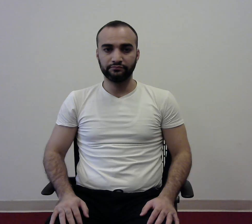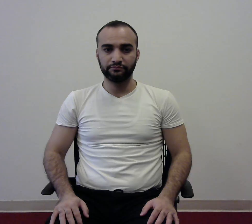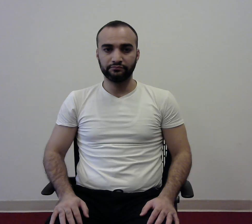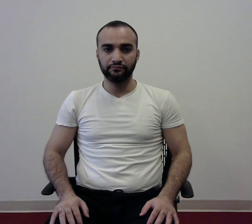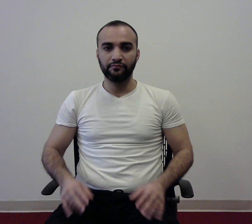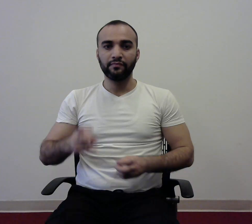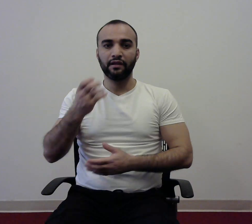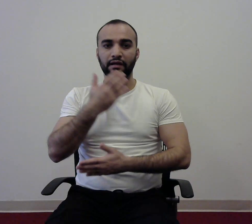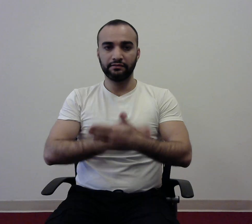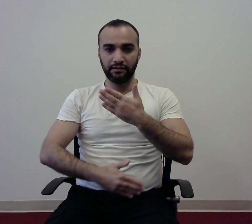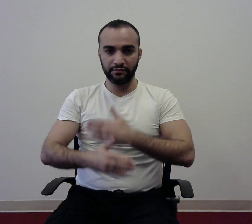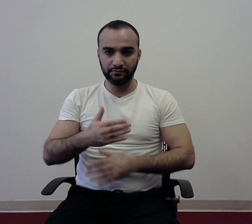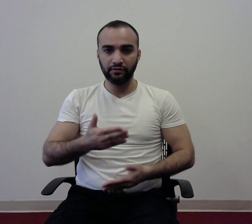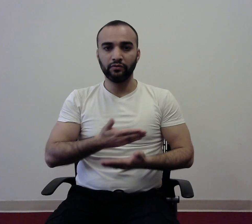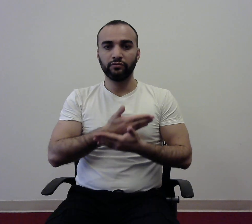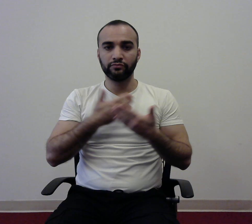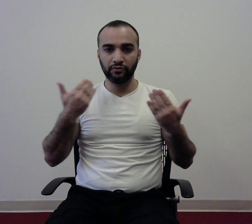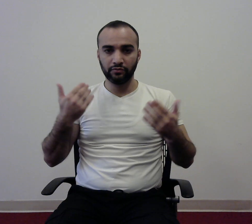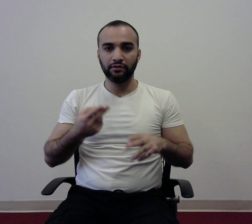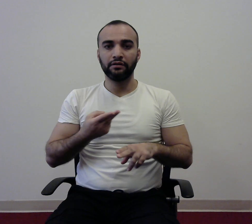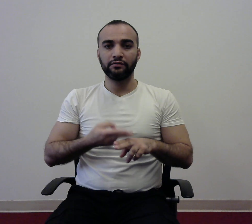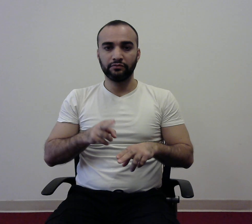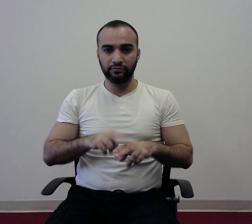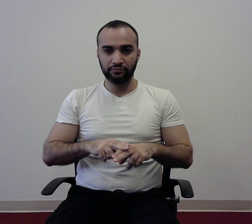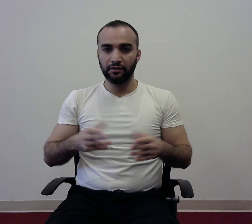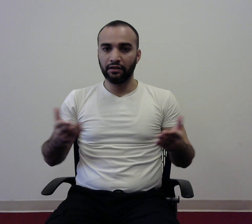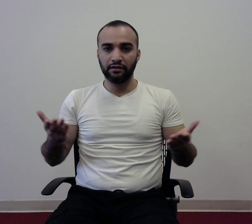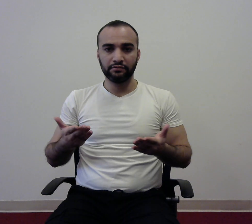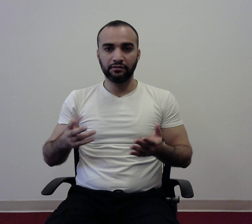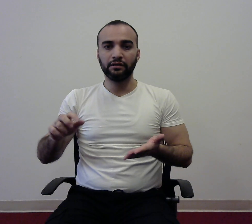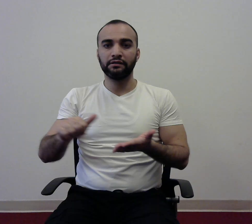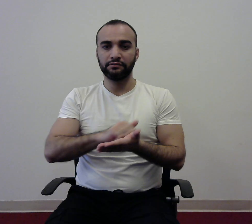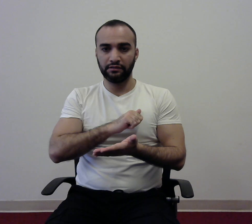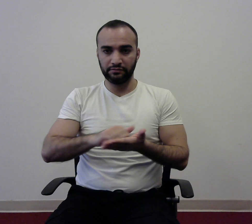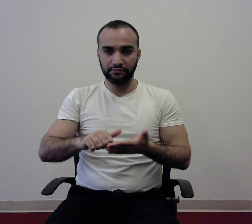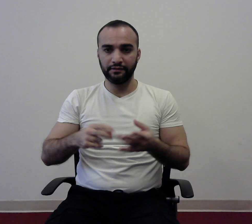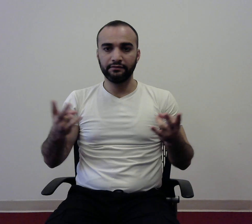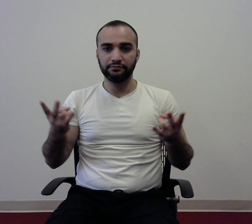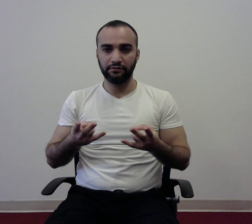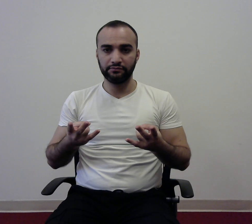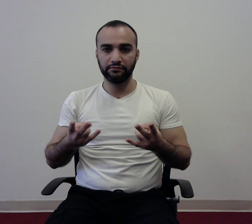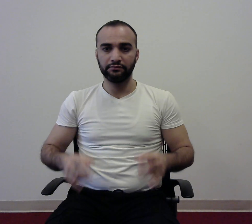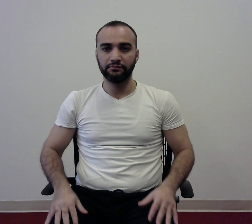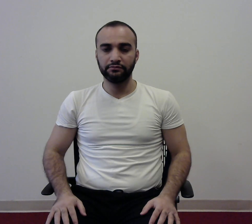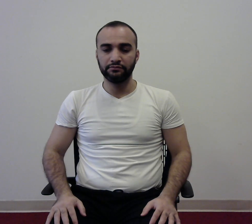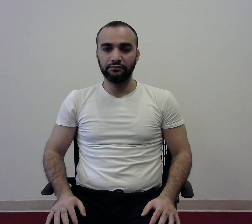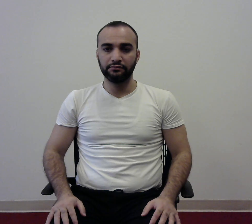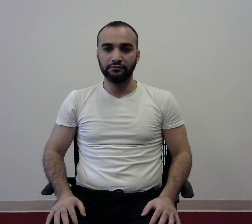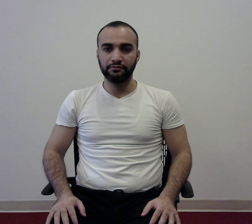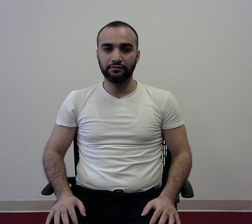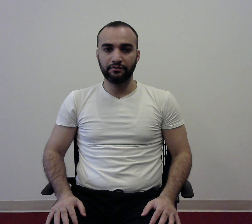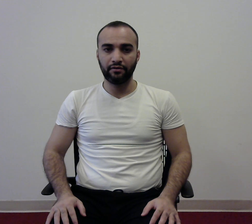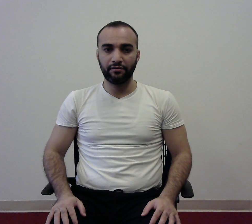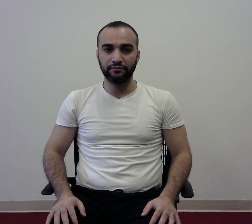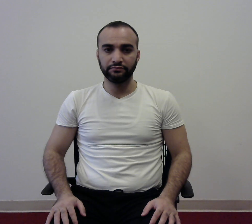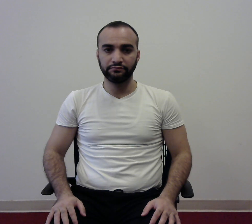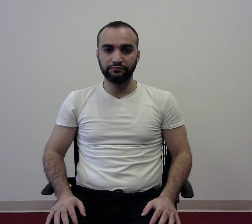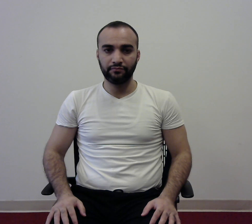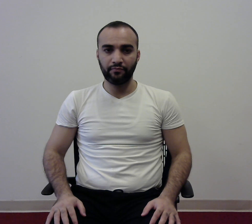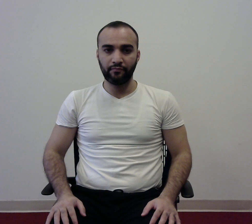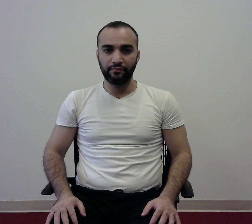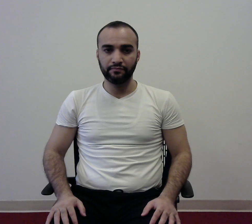Əlilliyin müəyyən edilməsi üçün hansı sənədlər lazımdır